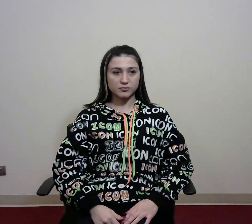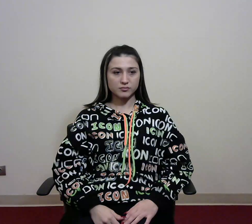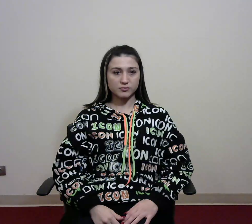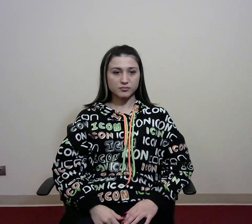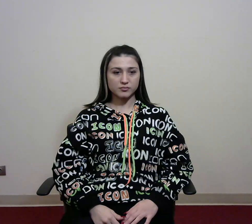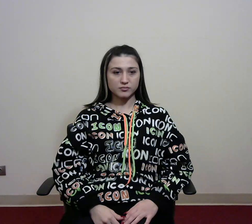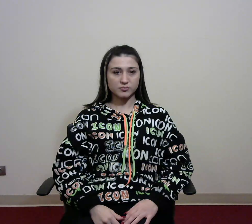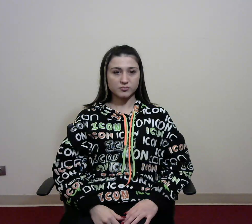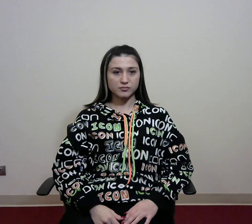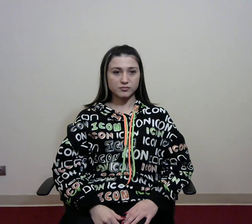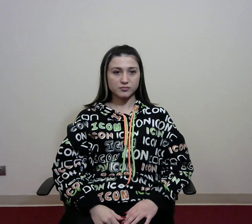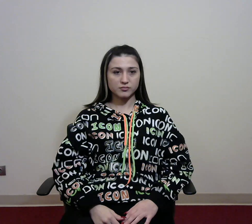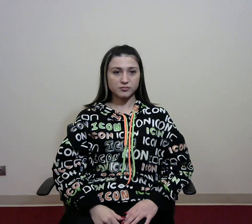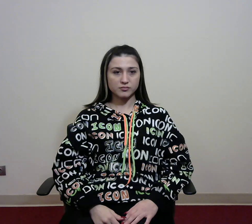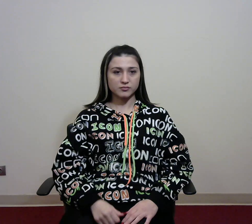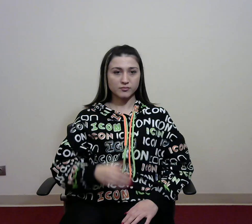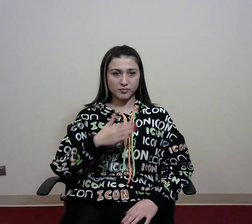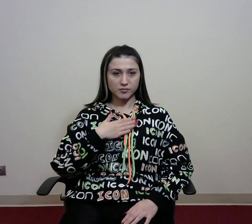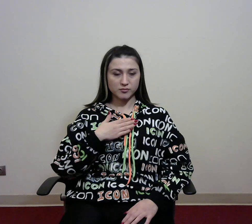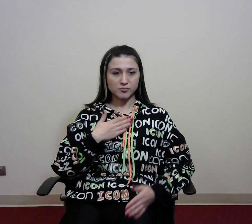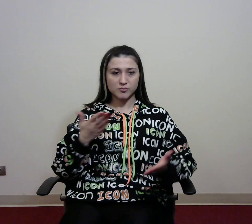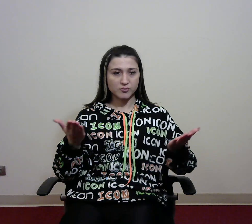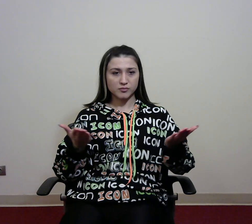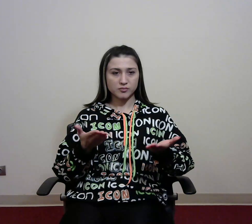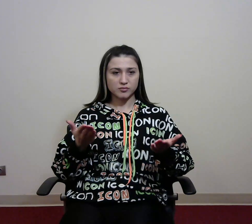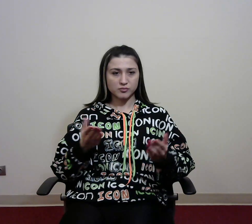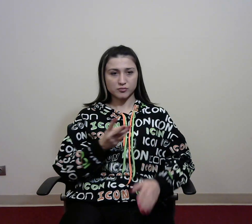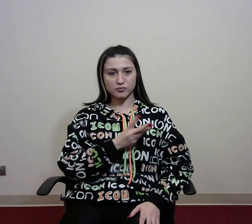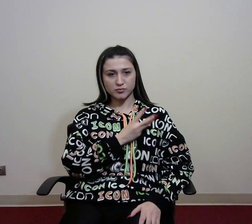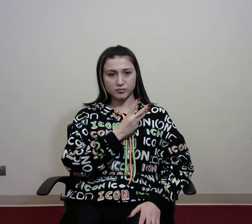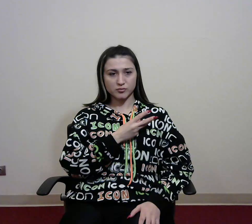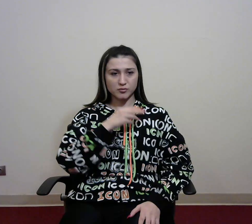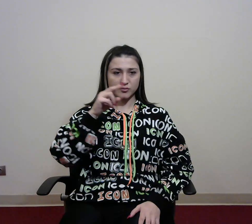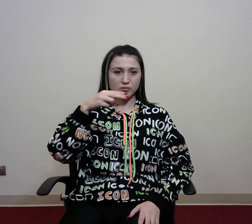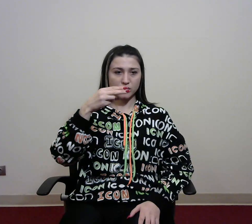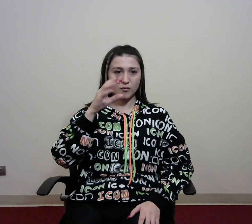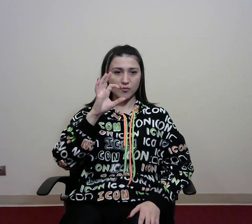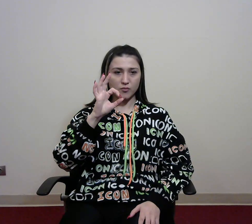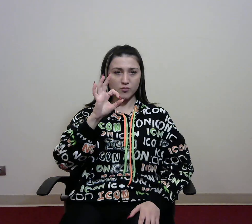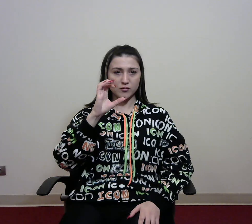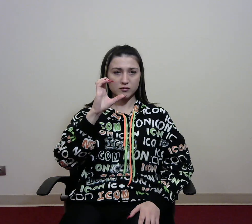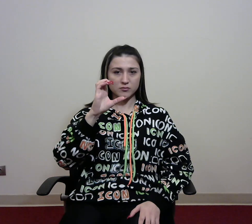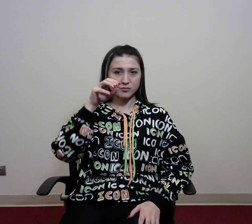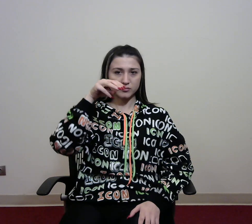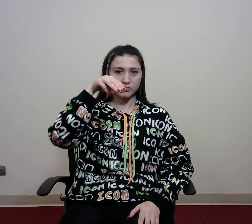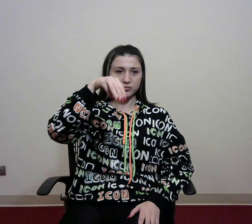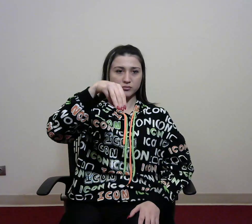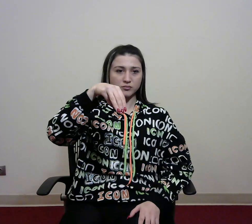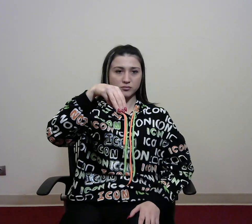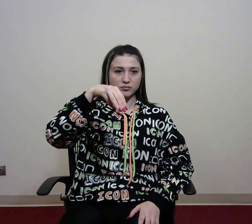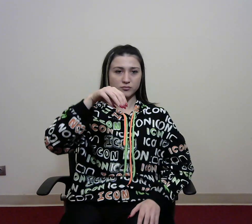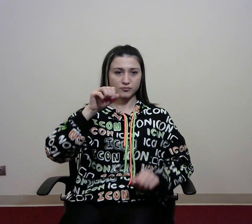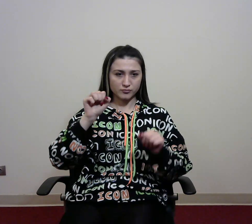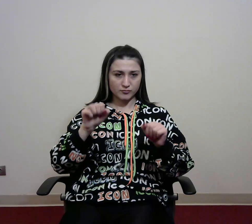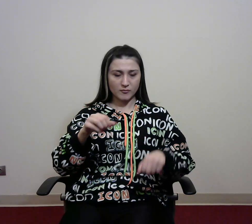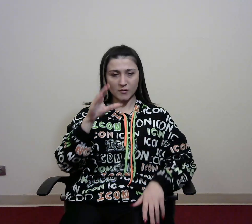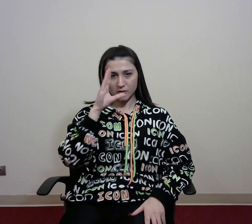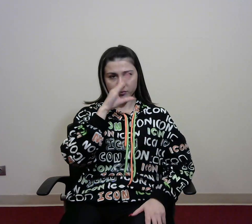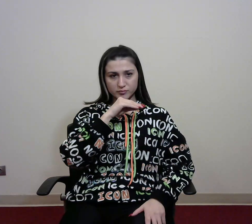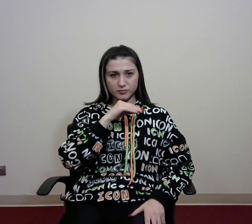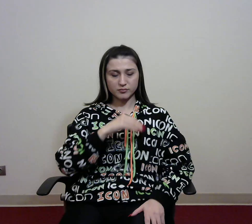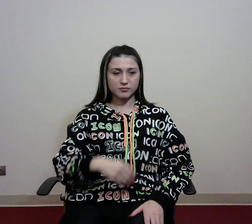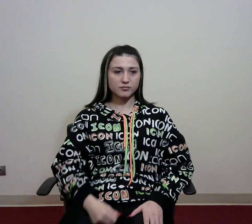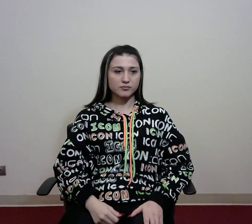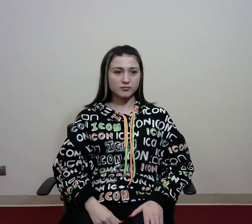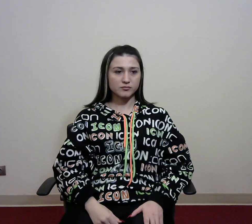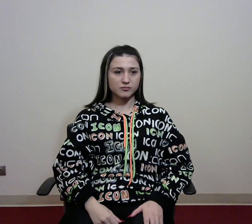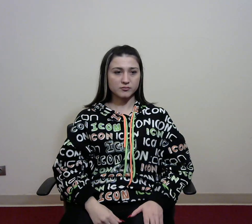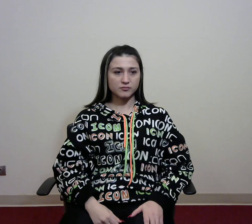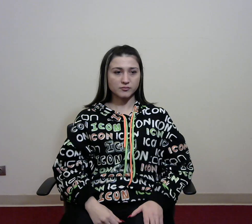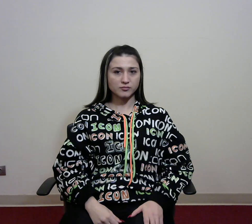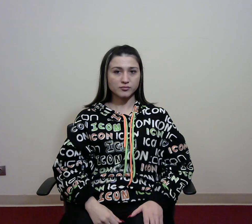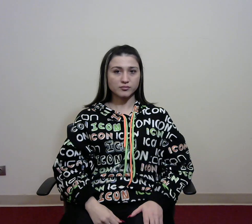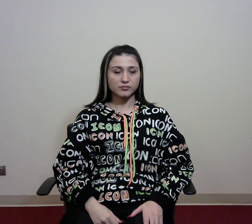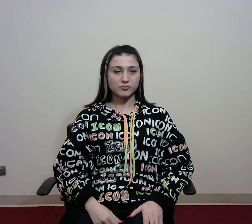Mən necə könüllü DOST ola bilərəm?